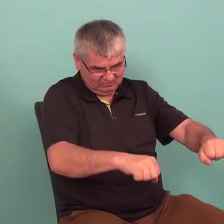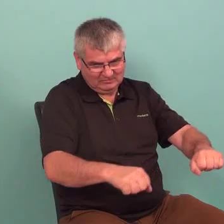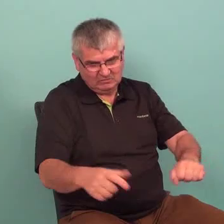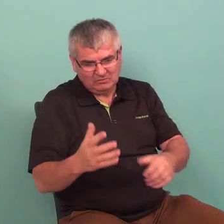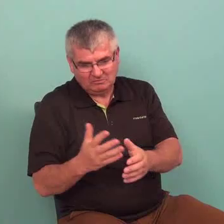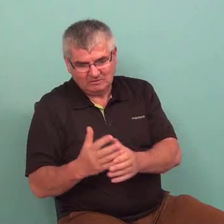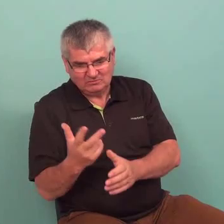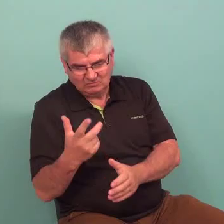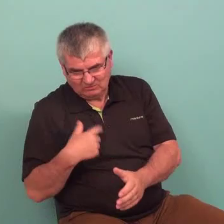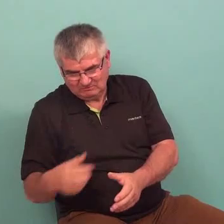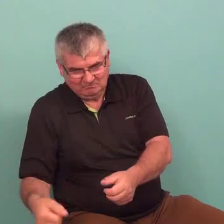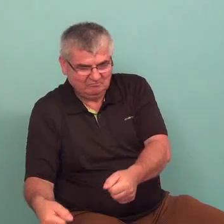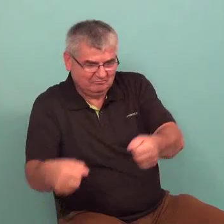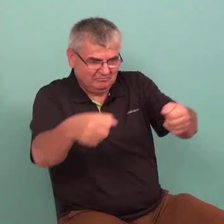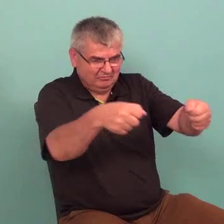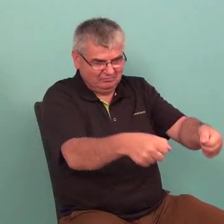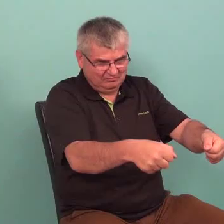Trzej chłopcy pomagają postawić kosz na rower.